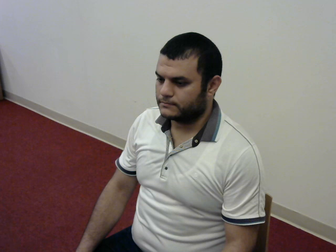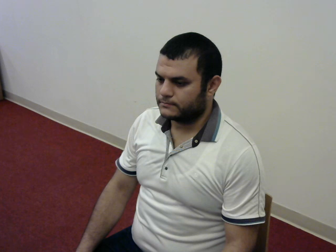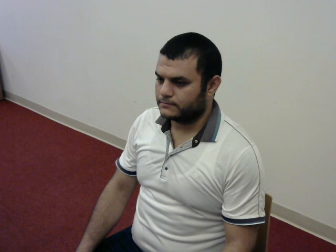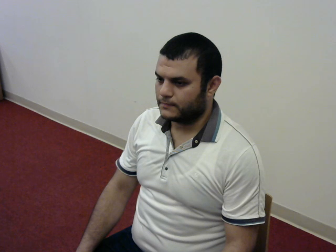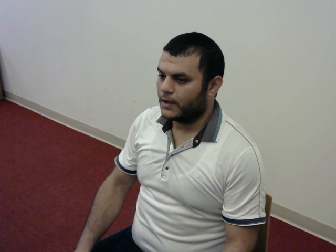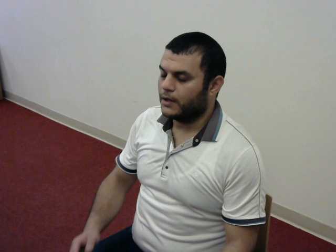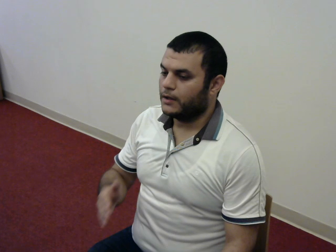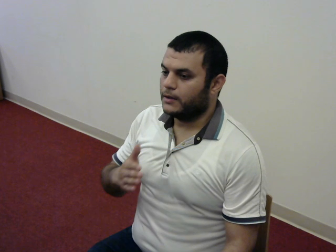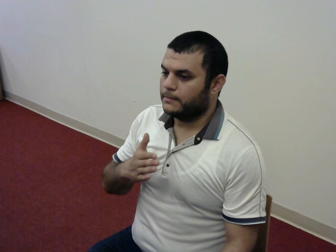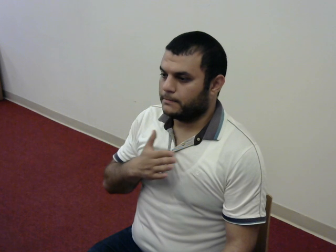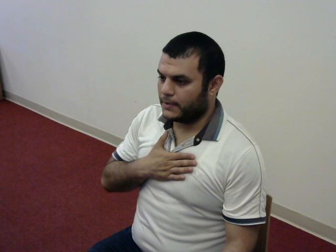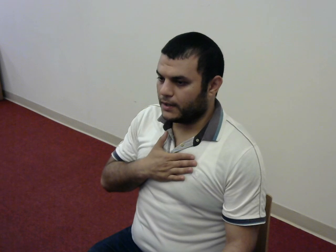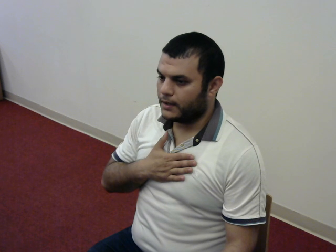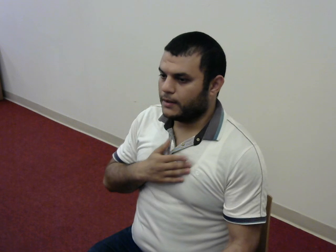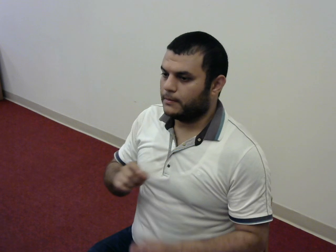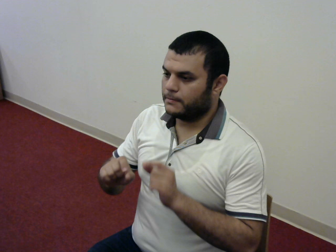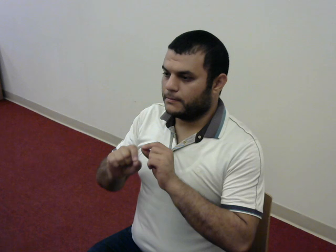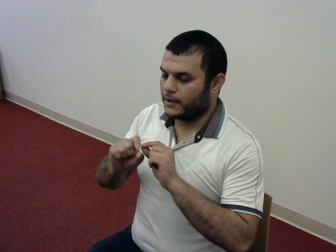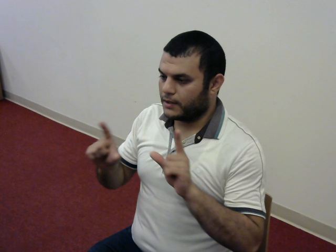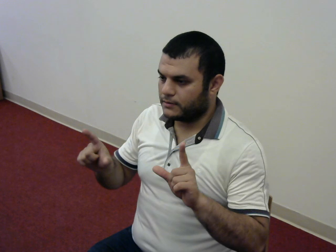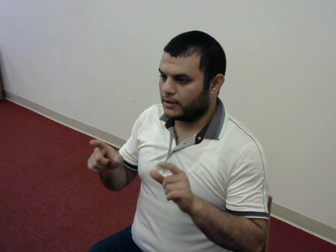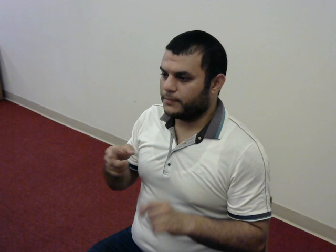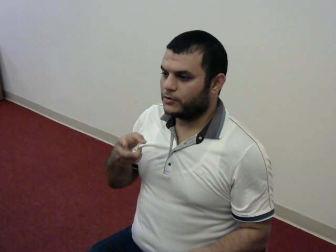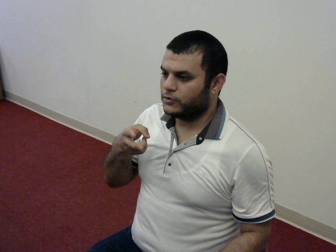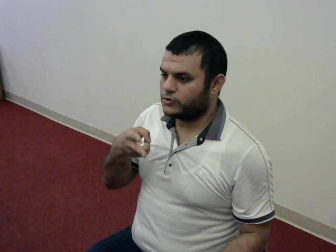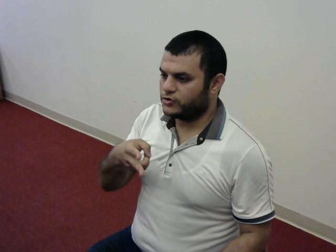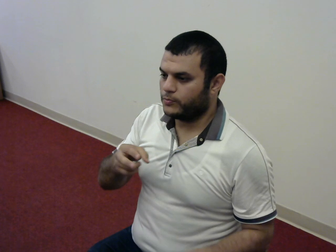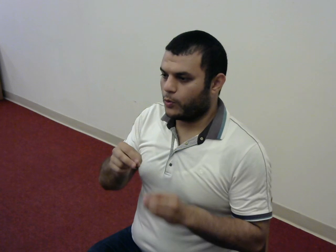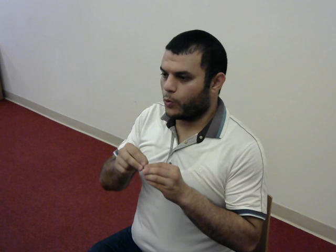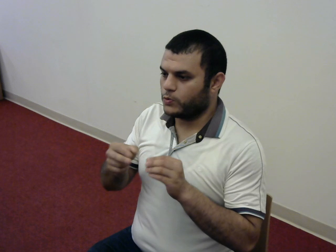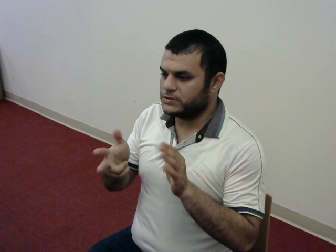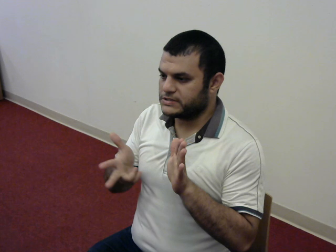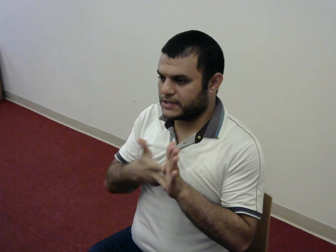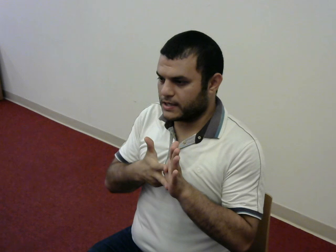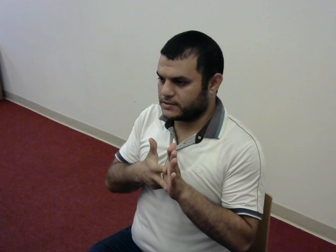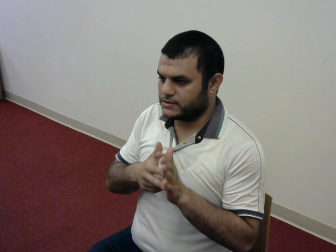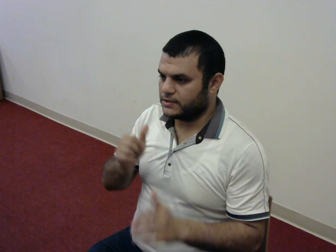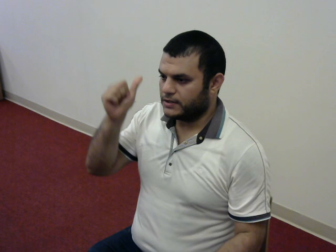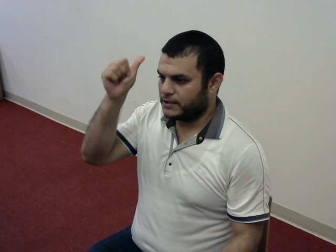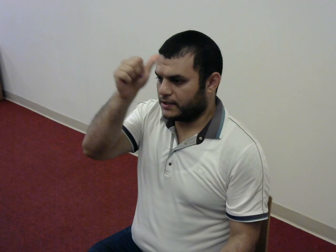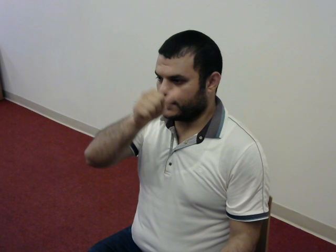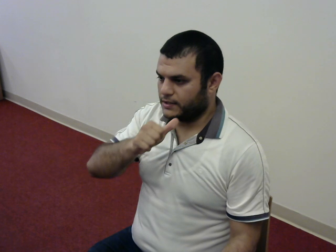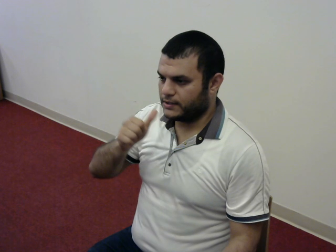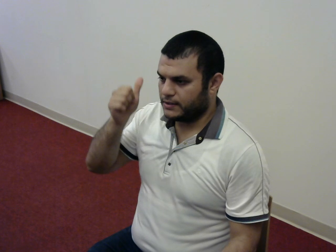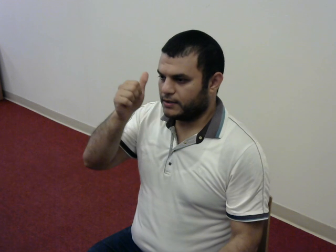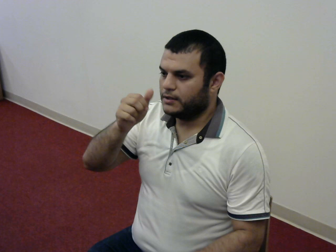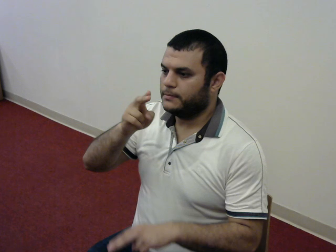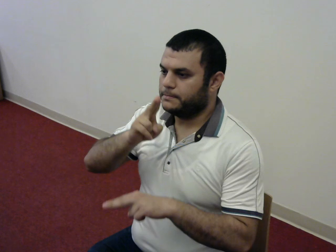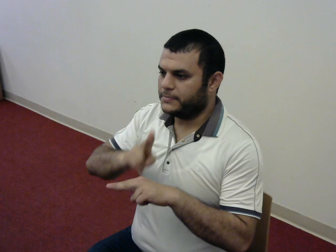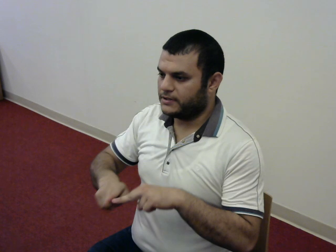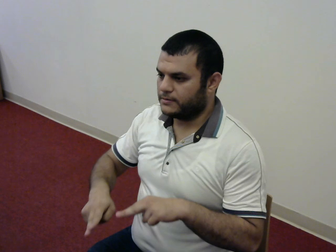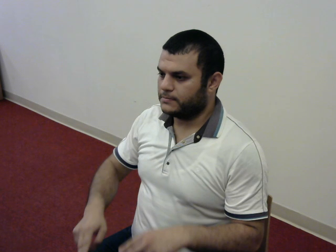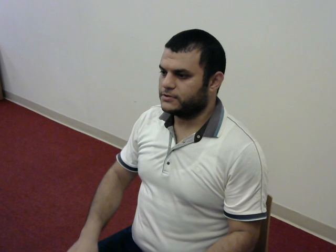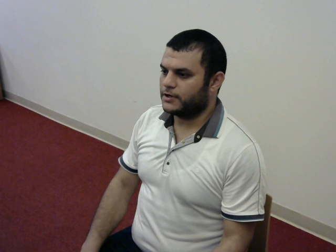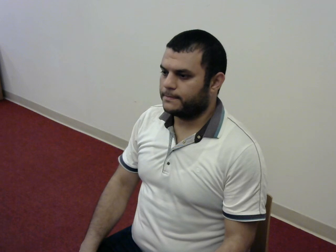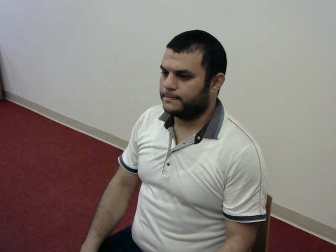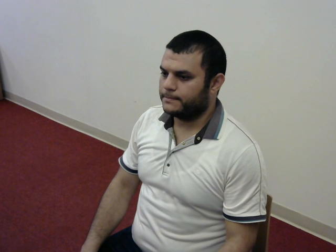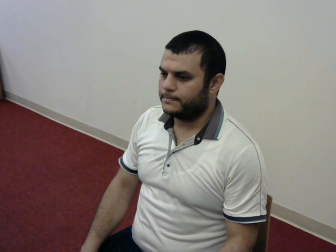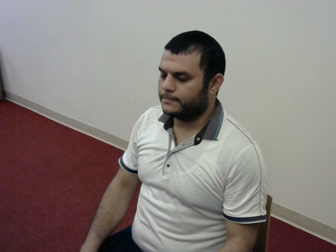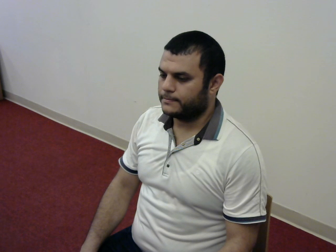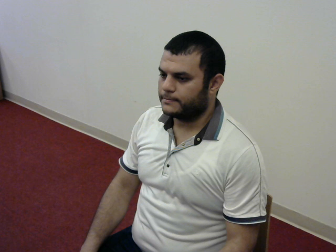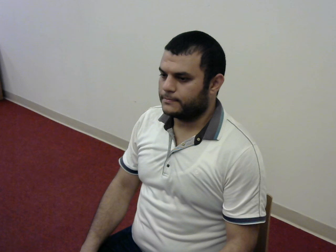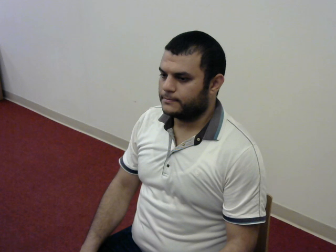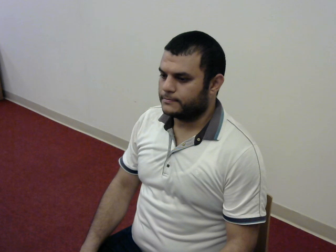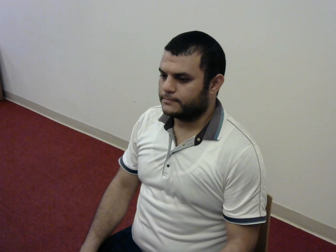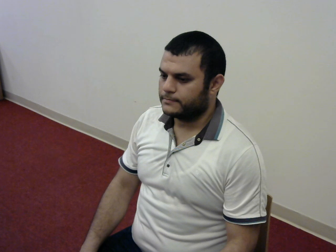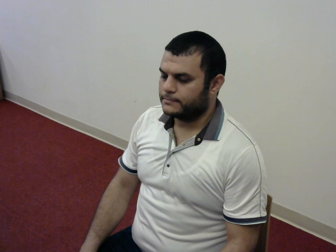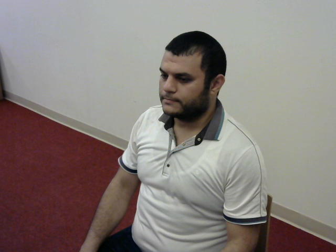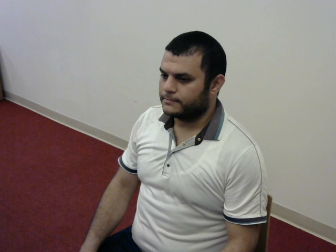Mən məktəbi 2018-ci ildə bitirmişəm